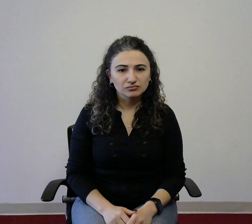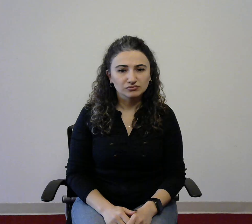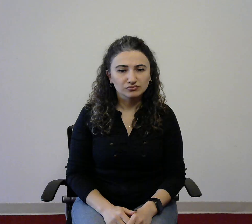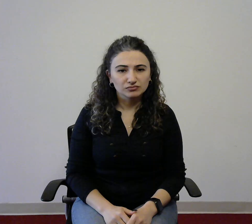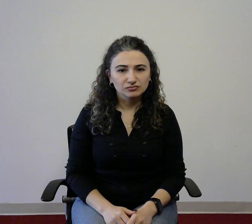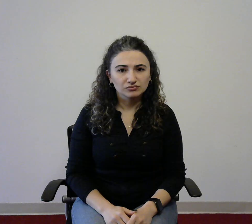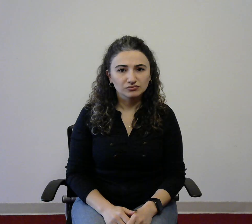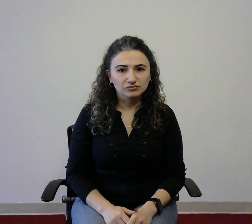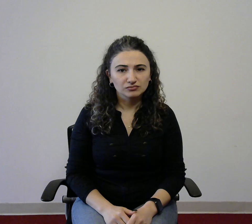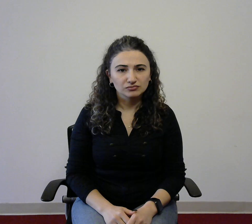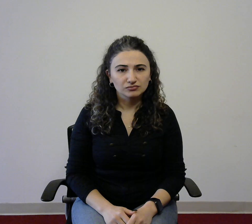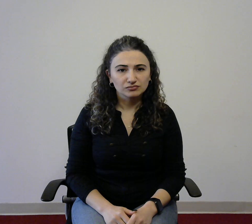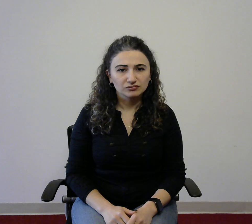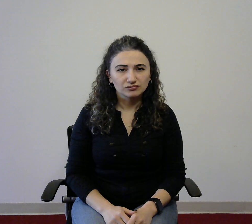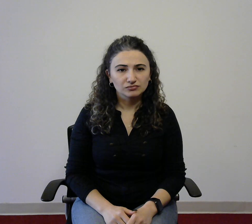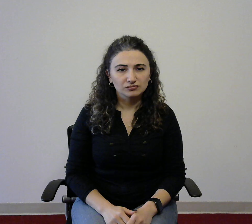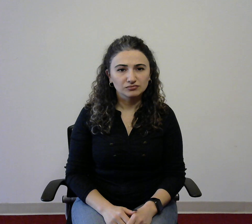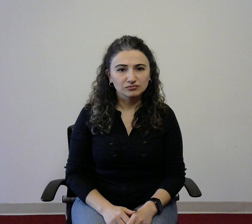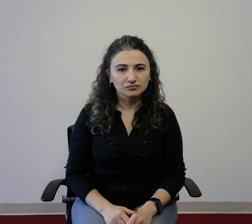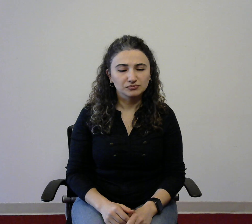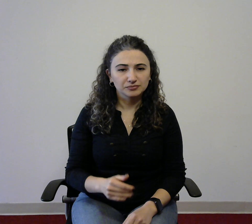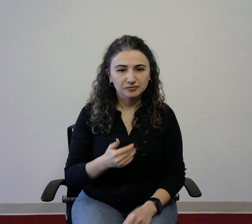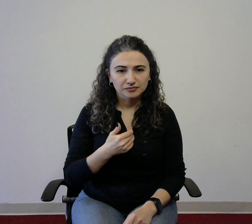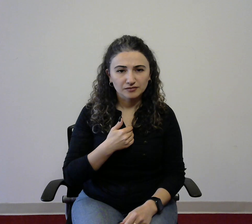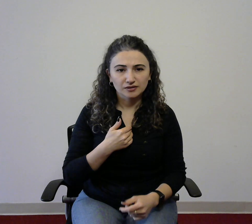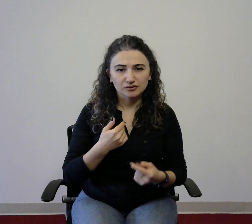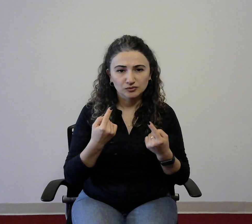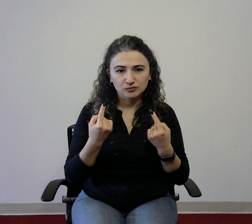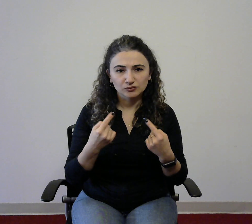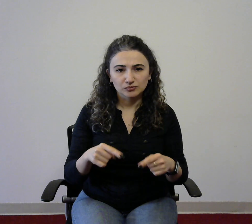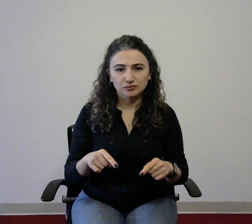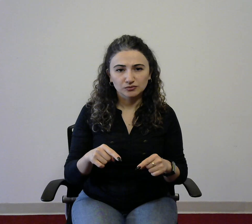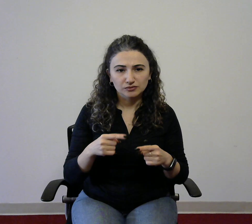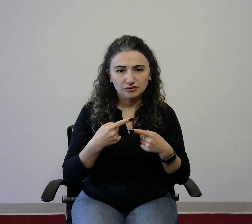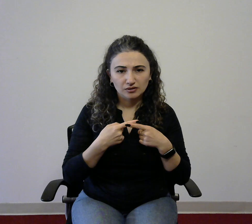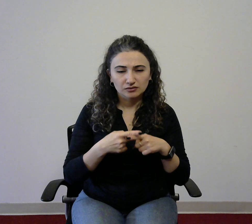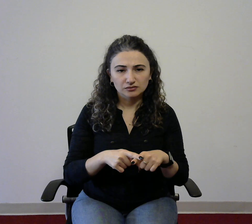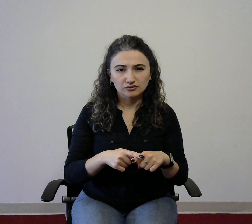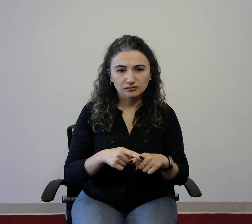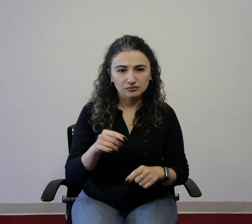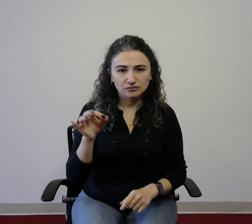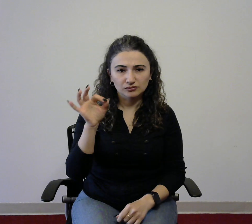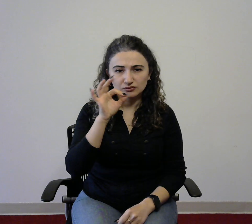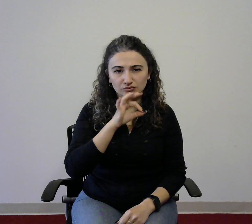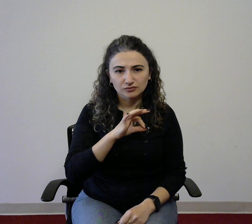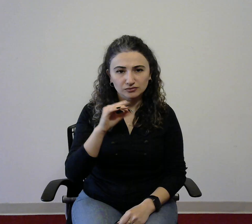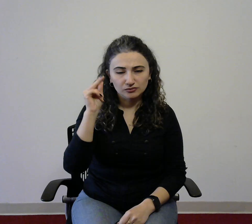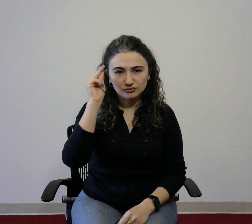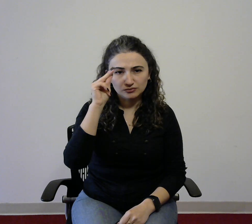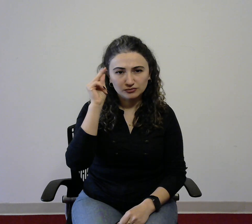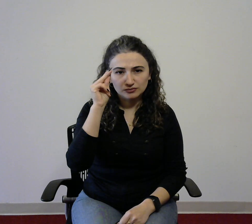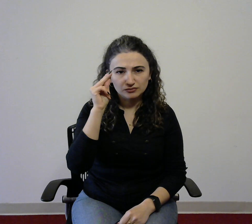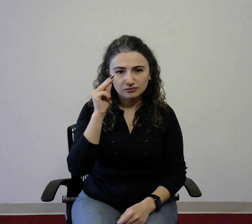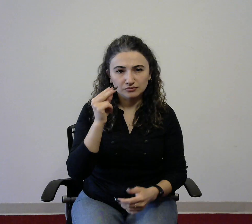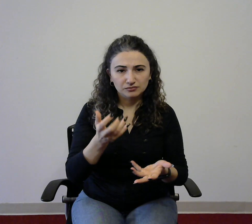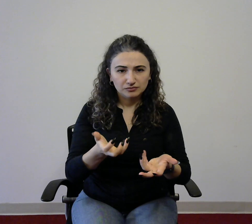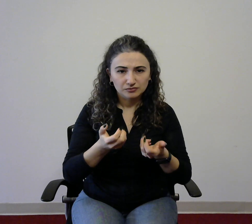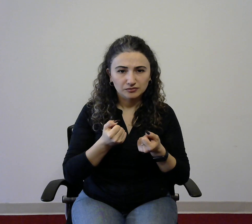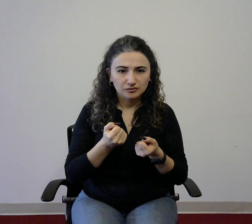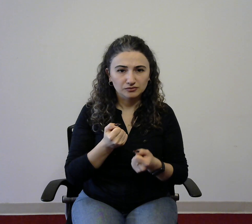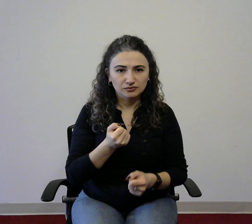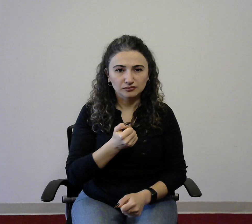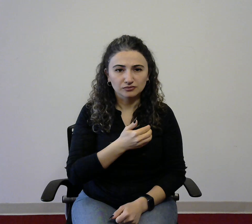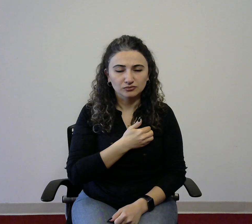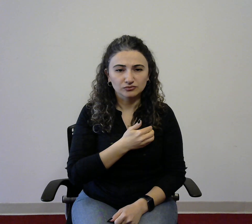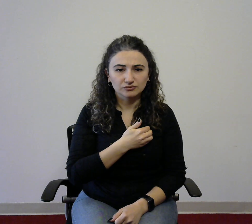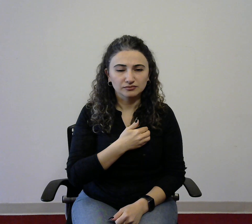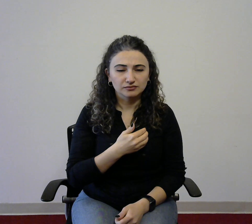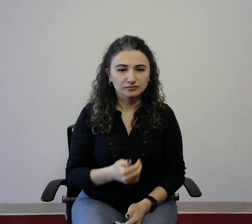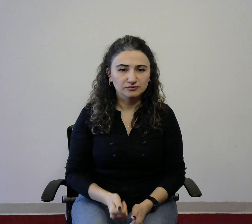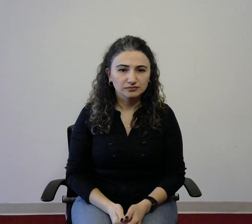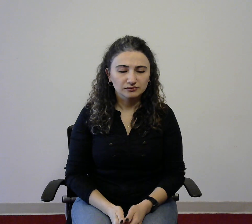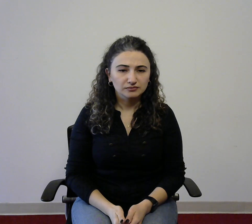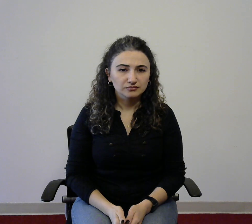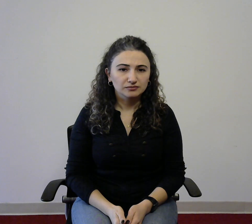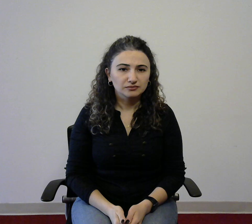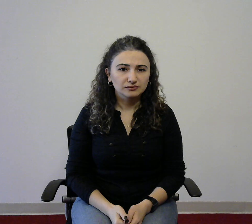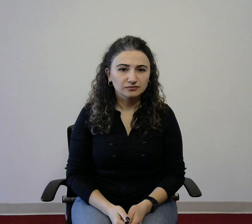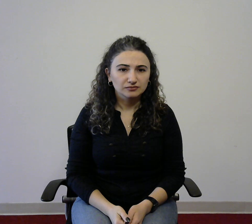Mən fərqli ixtisas üzrə təhsil almaq istəyirəm